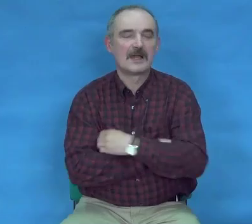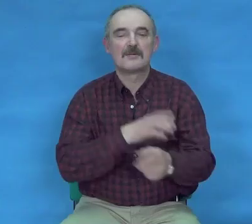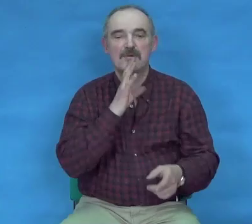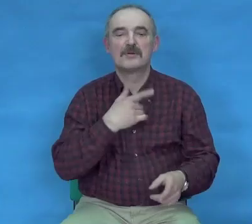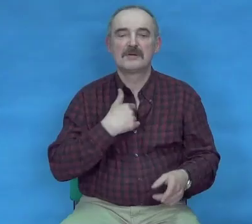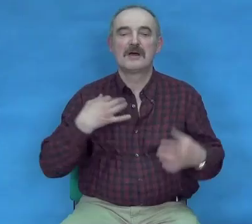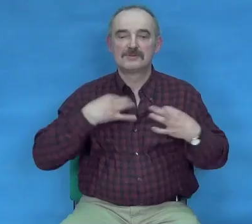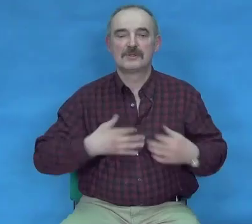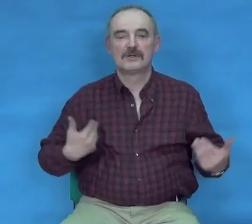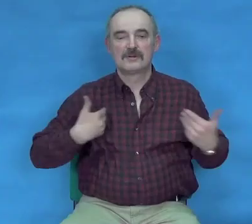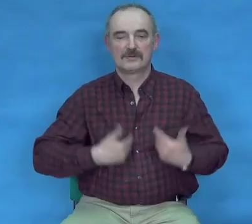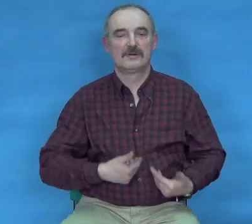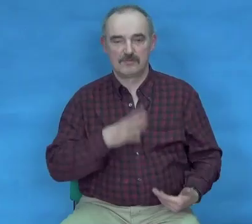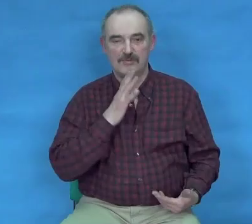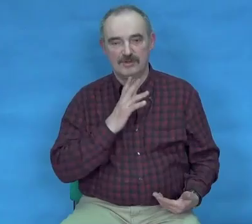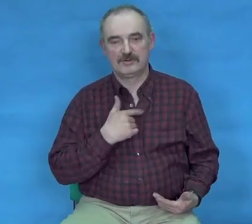Podobnie ja zakładam kurtkę.